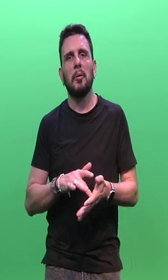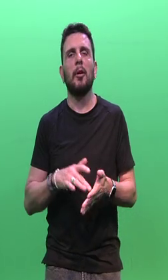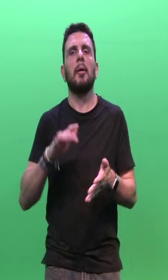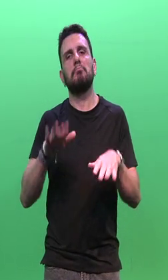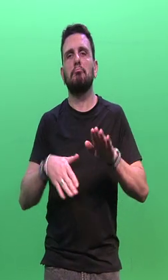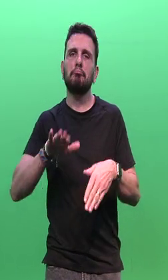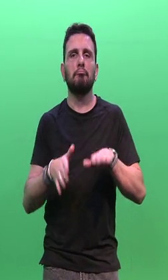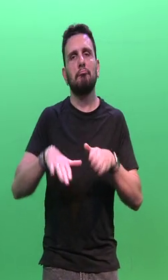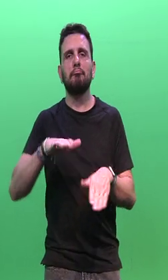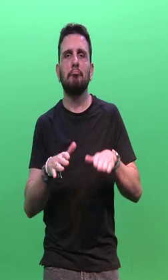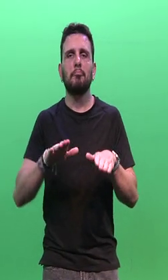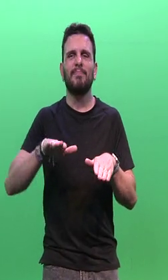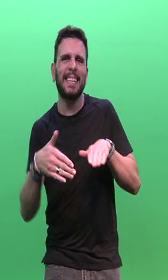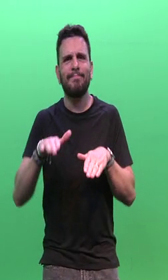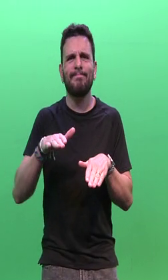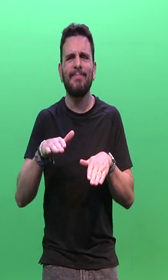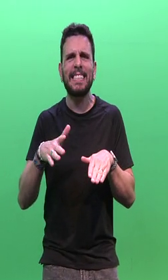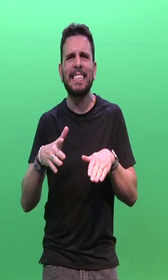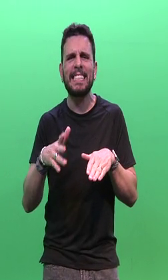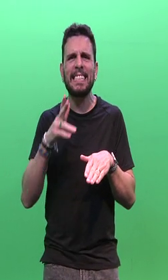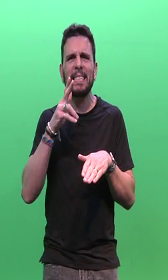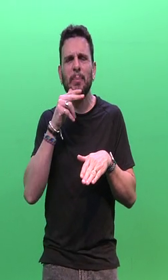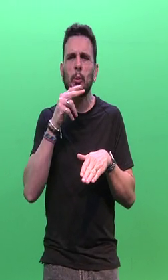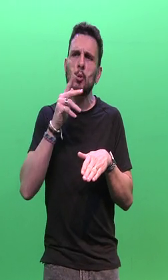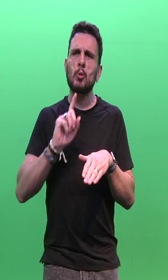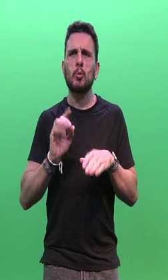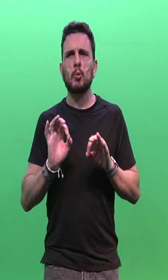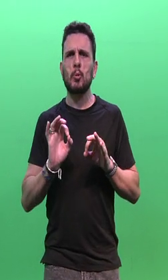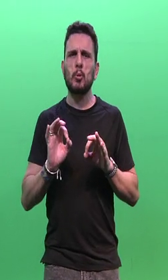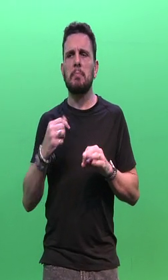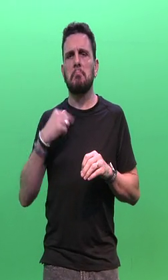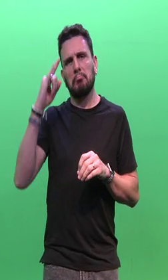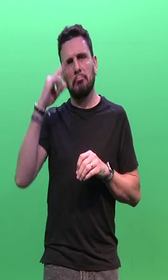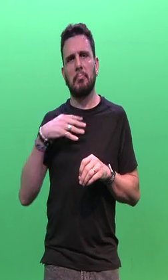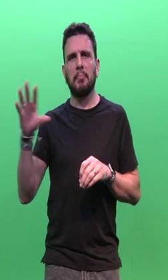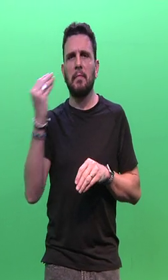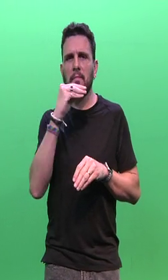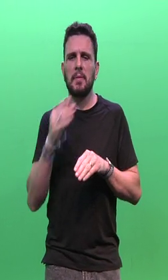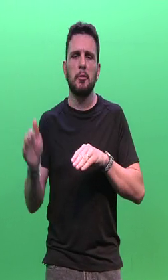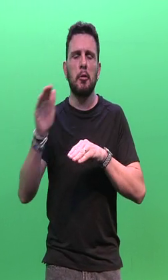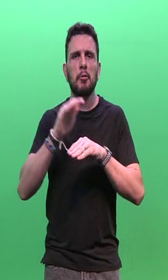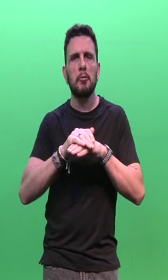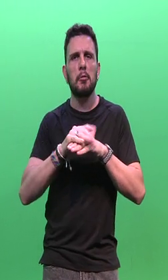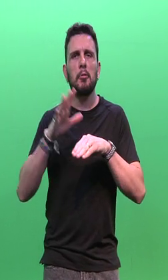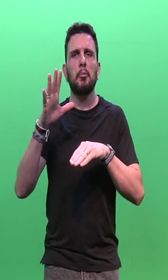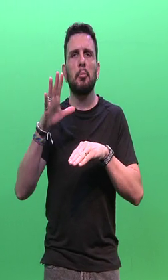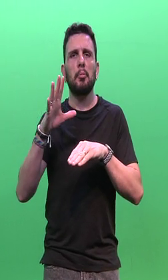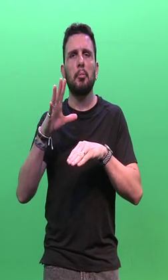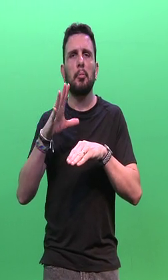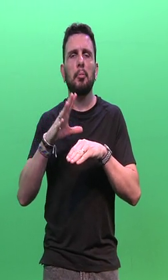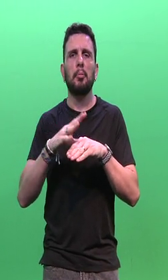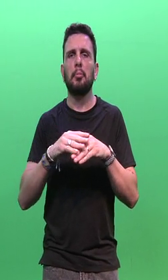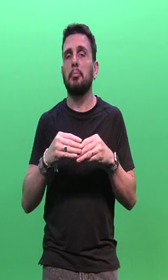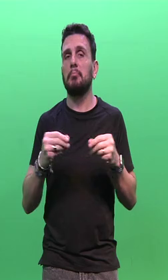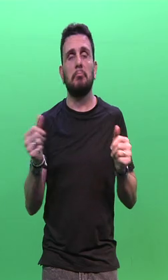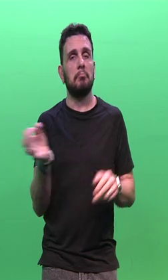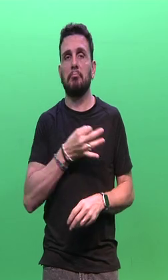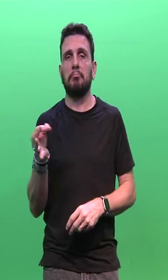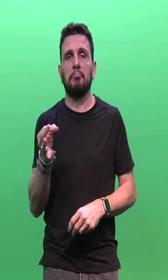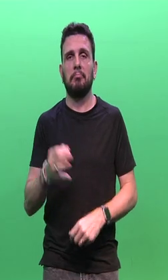Estava caminant i em vaig torçar el peu dret, em va fer una mica de mal, per si de cas vaig aplicar gel, i la inflamació va desaparèixer i va quedar bé.